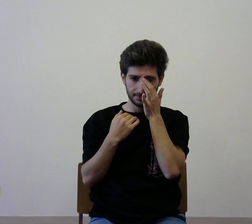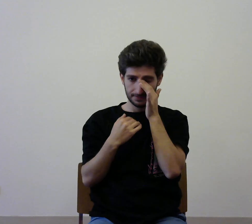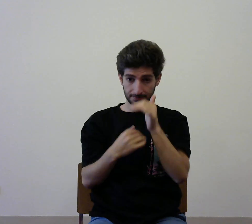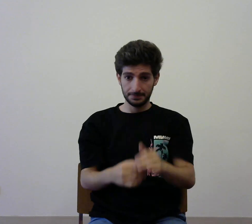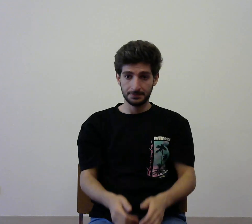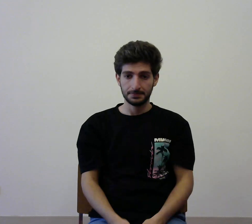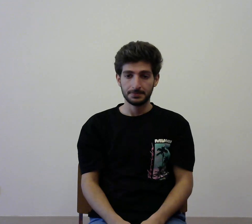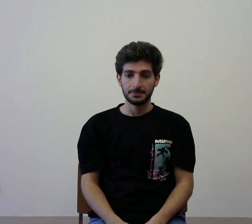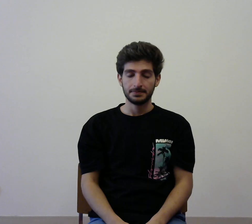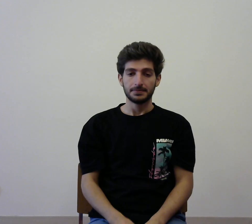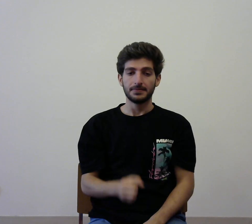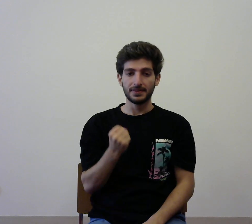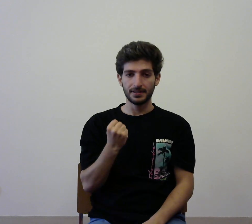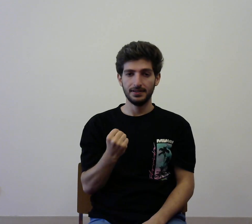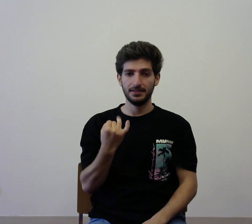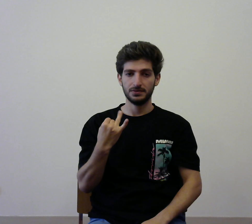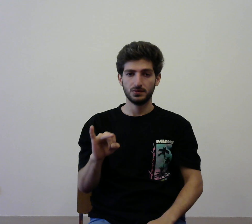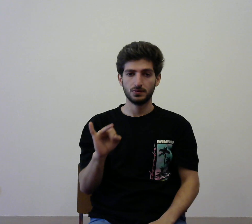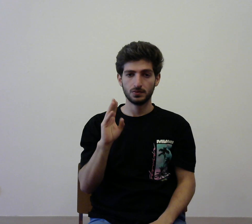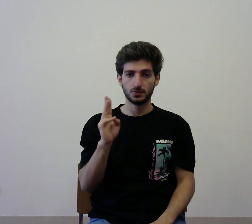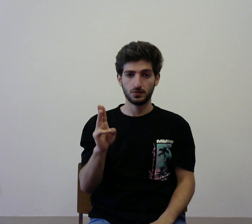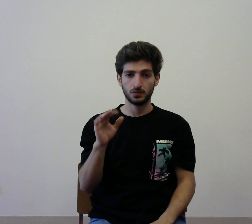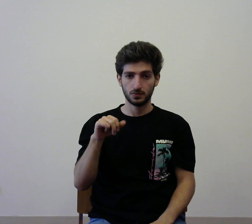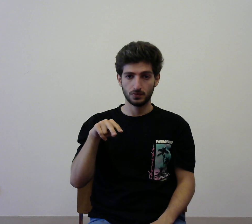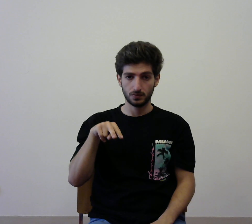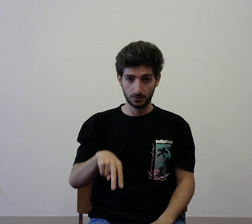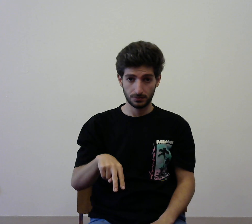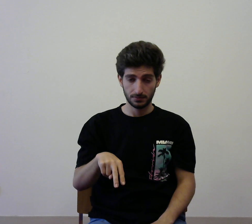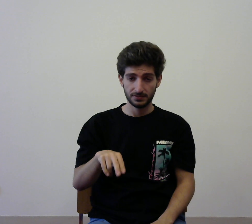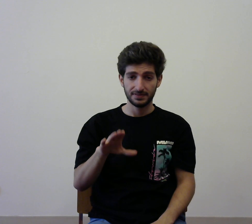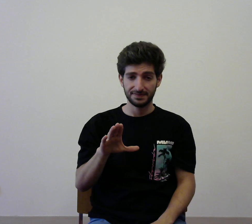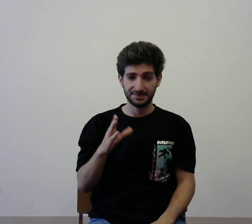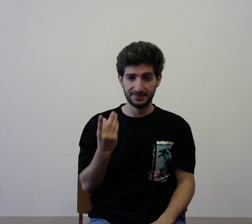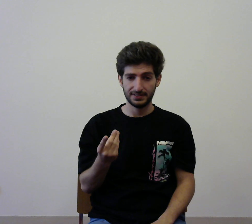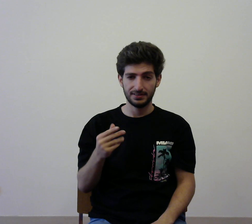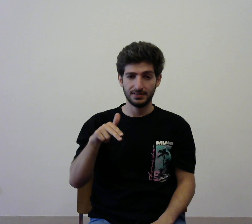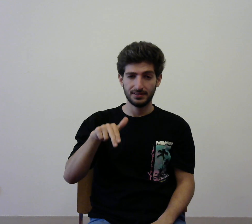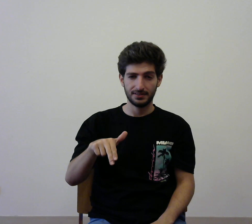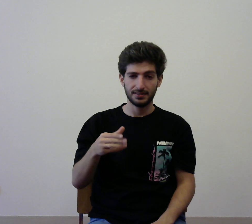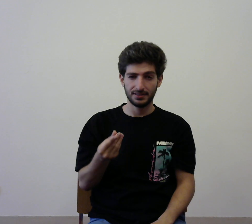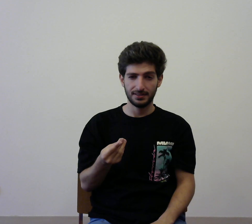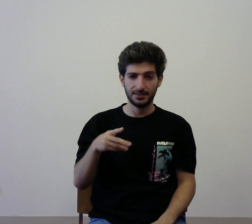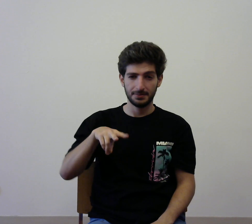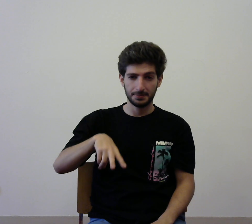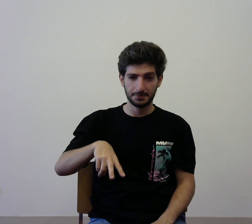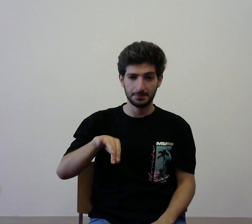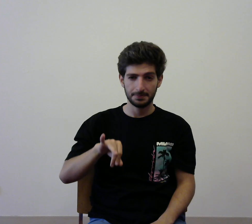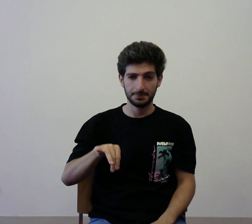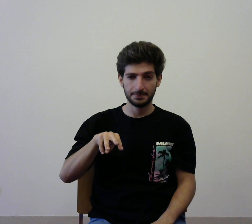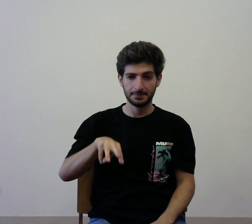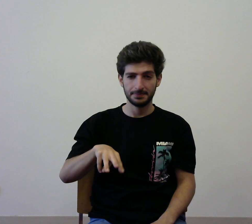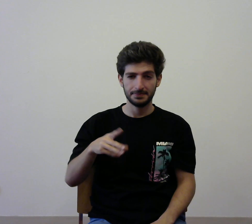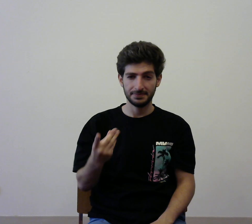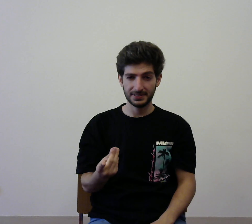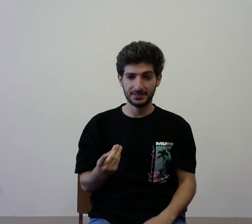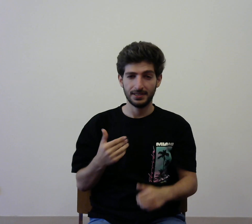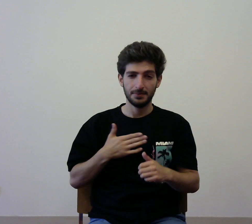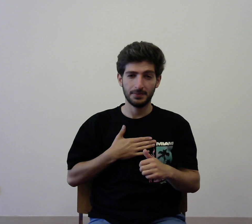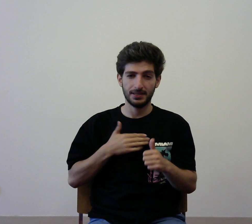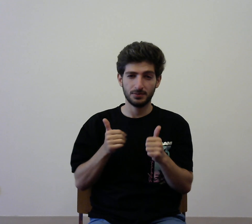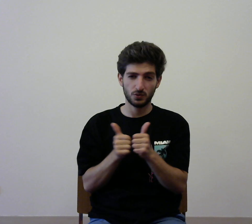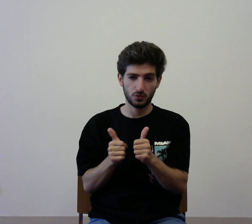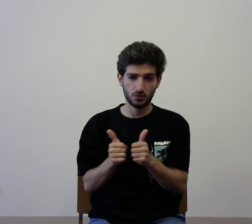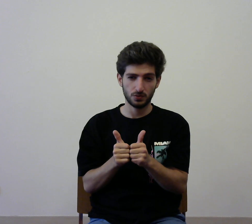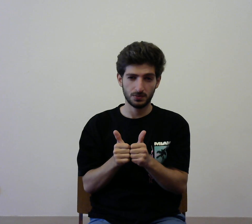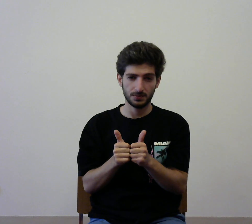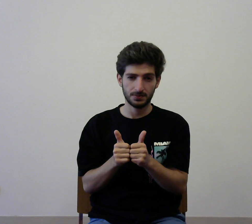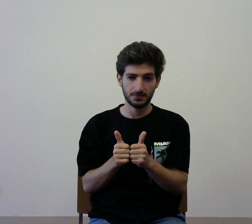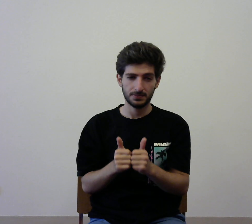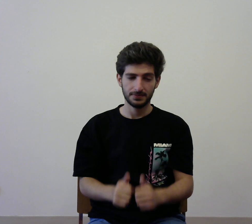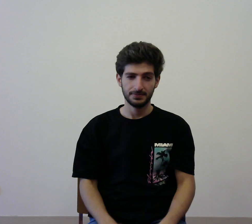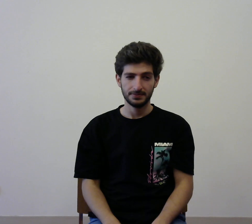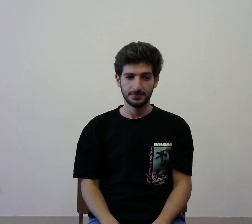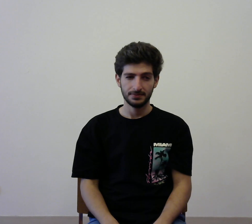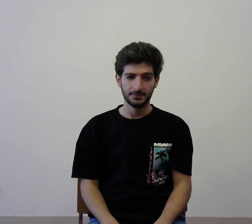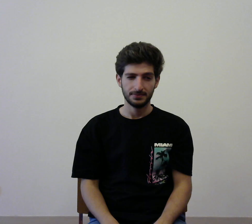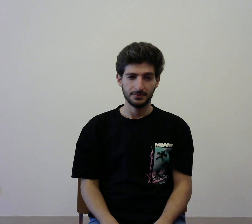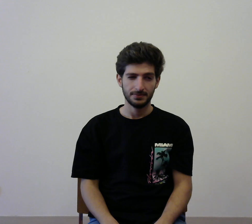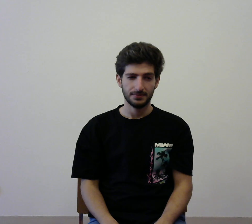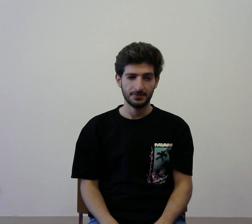Aygül və Həlimə mənim qonşularımdır